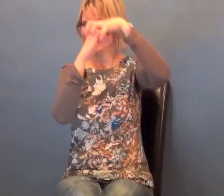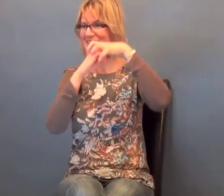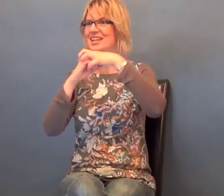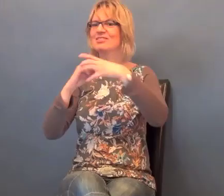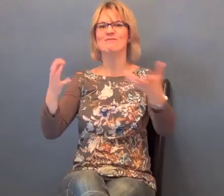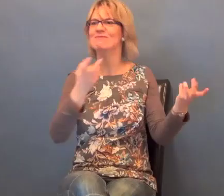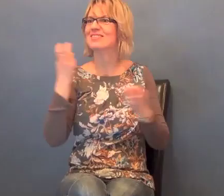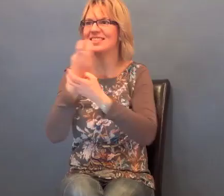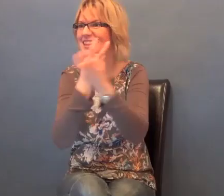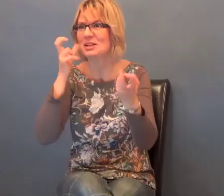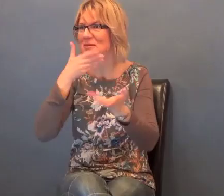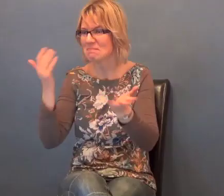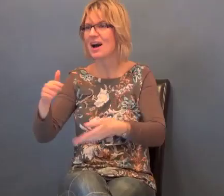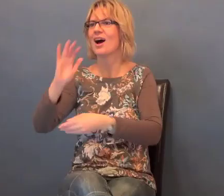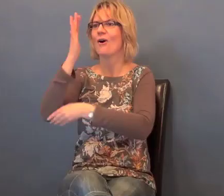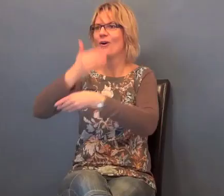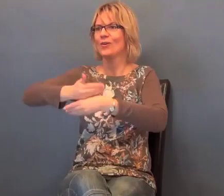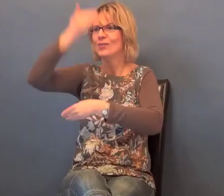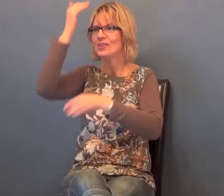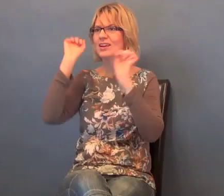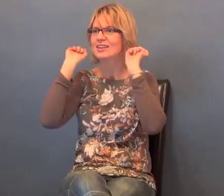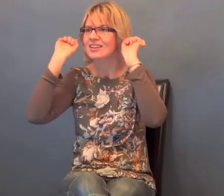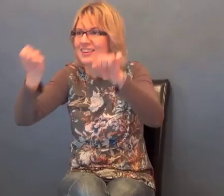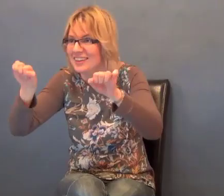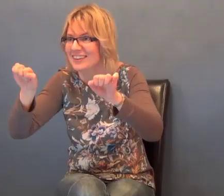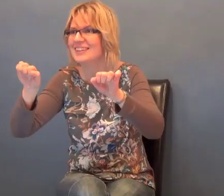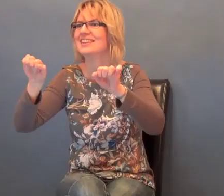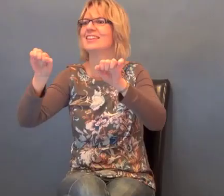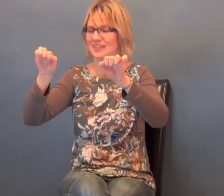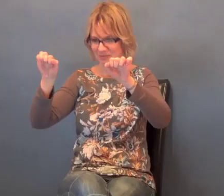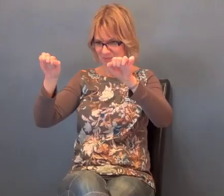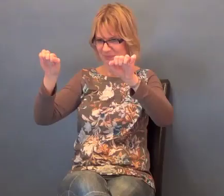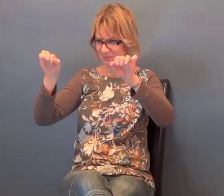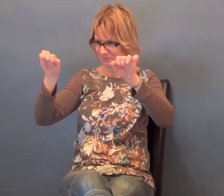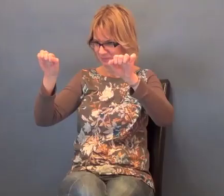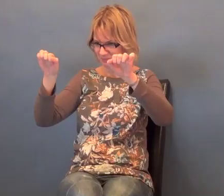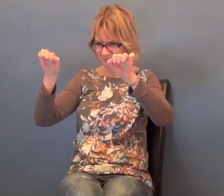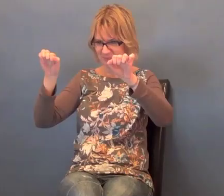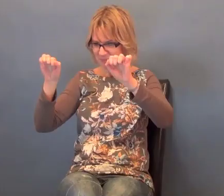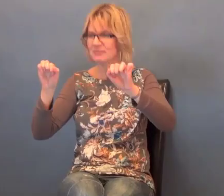Nie mogą nigdzie znaleźć żabki. Wyglądają przez okno.